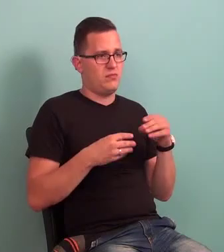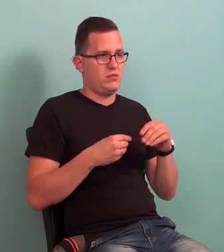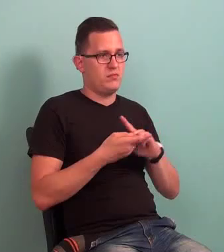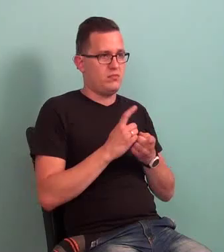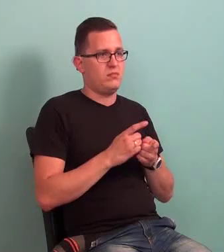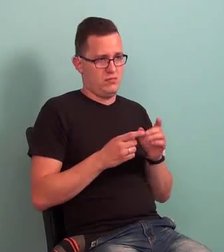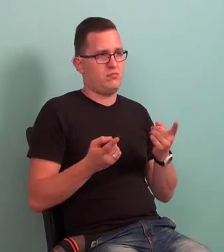Możemy się spotkać.